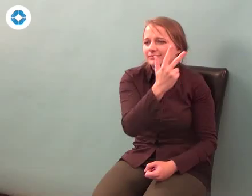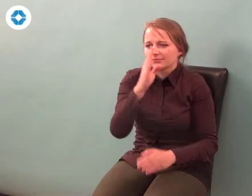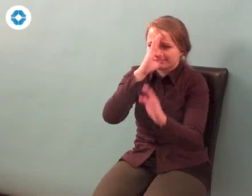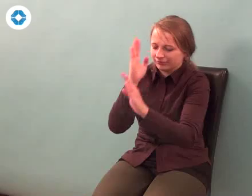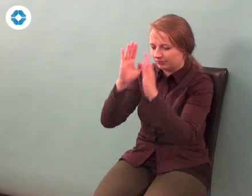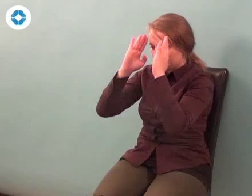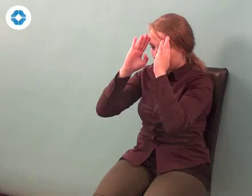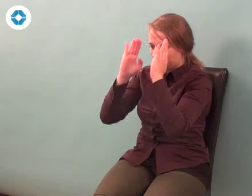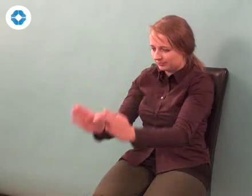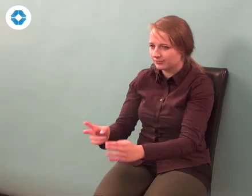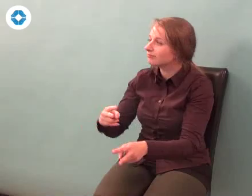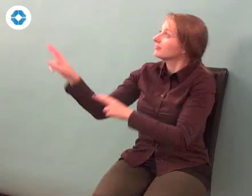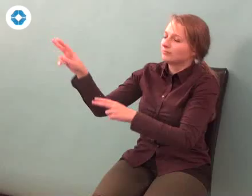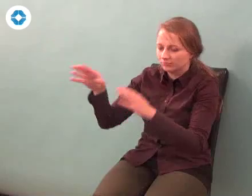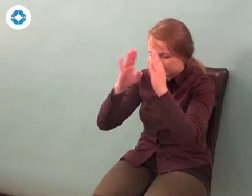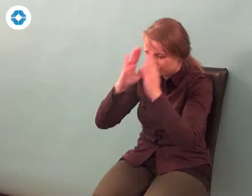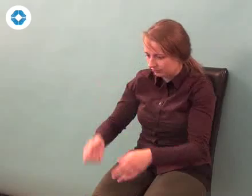Oni nie patrzą na niego, przechodzą obok patrząc pod swoje nogi.